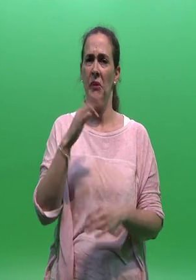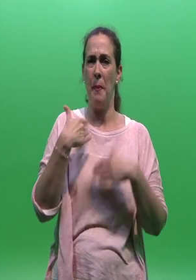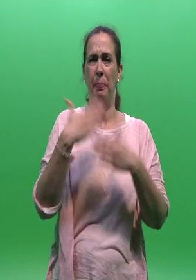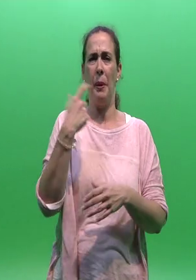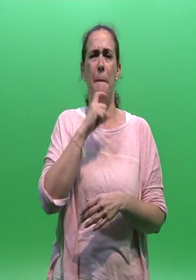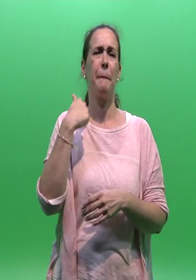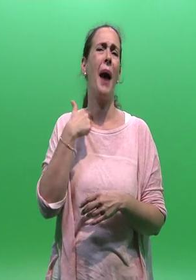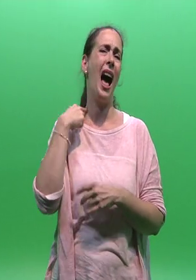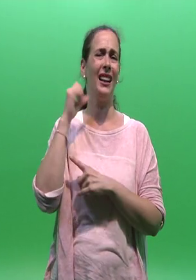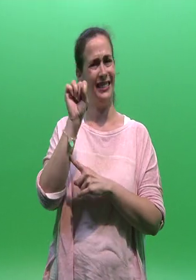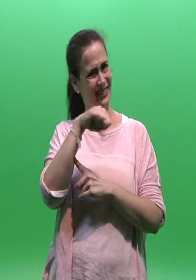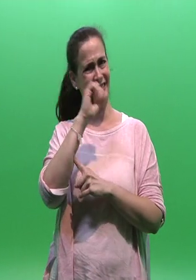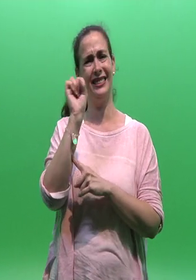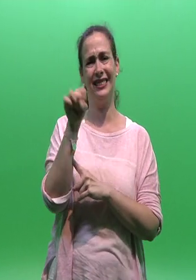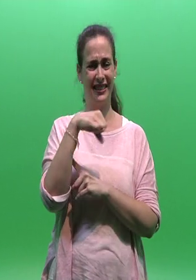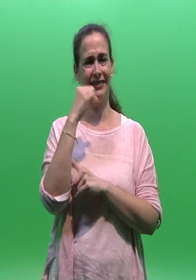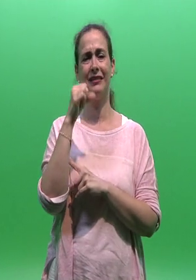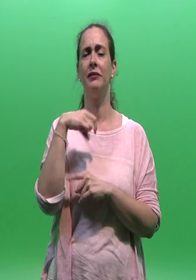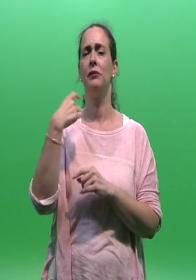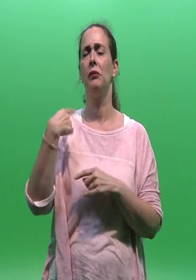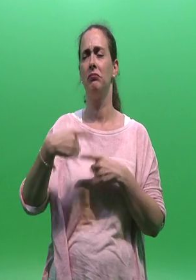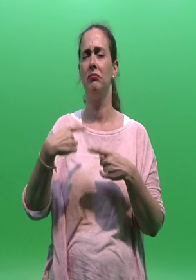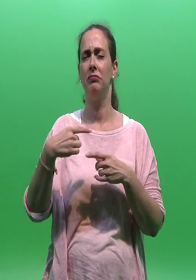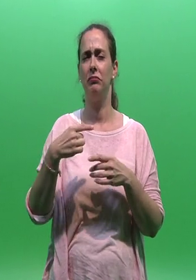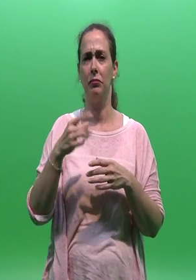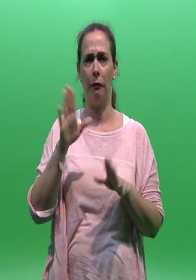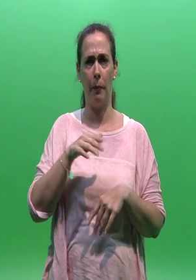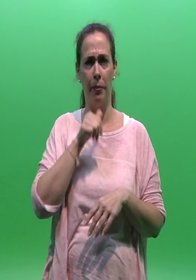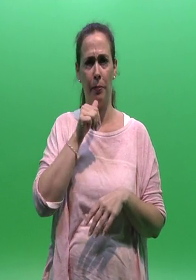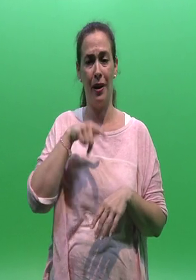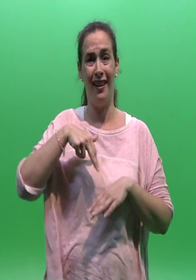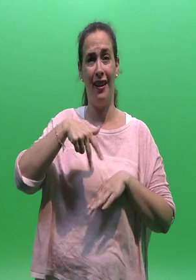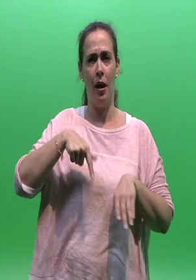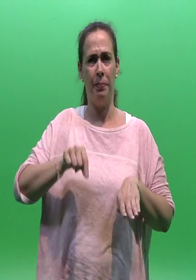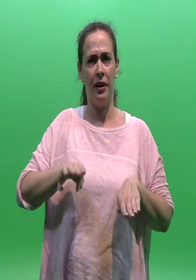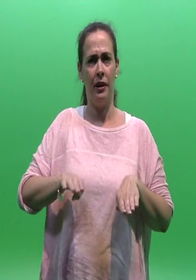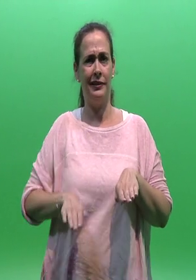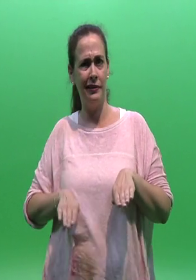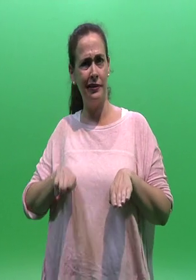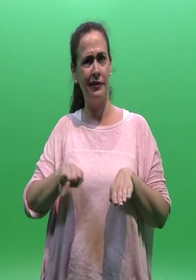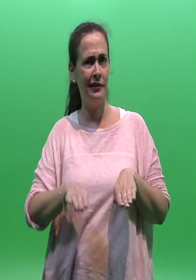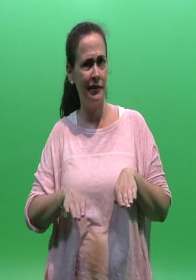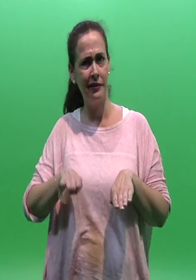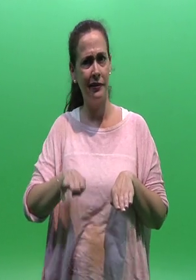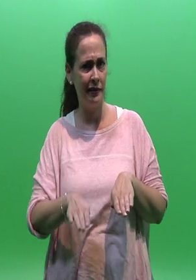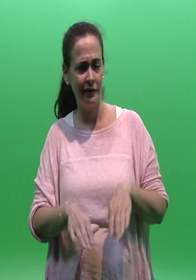Em va començar a fer mal el coll quan el movia, però he empitjorat, perquè quan camino vaig coixa.